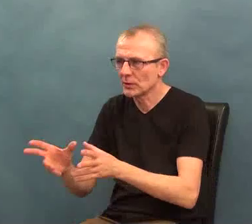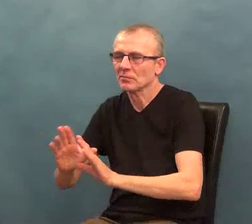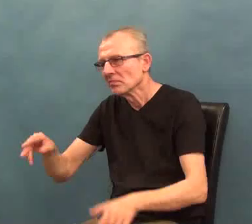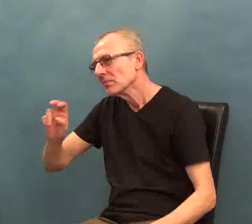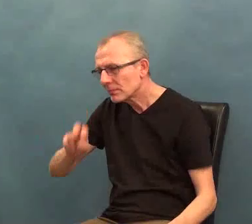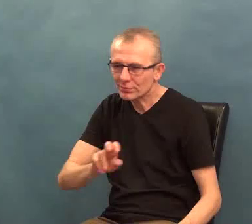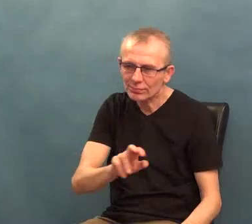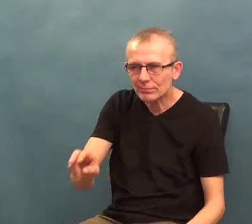Poszedł więc.